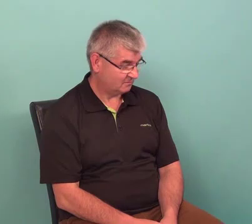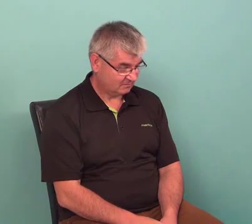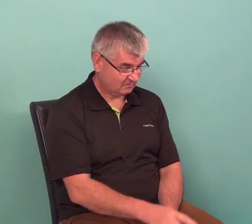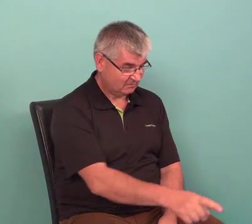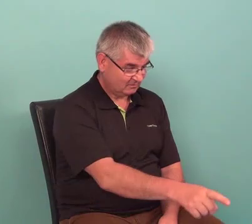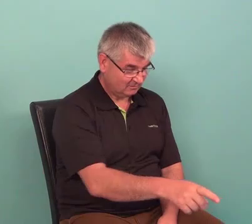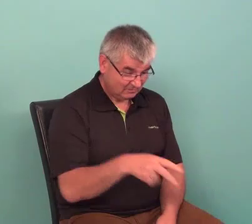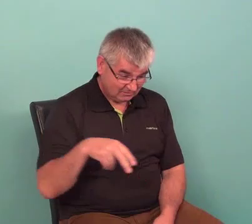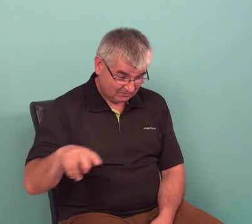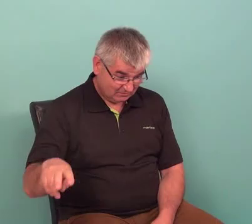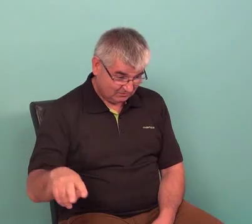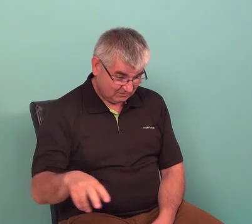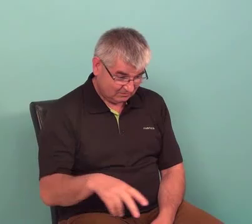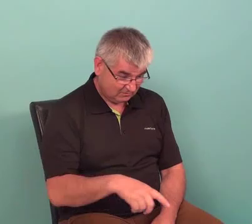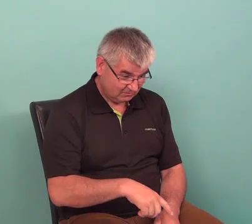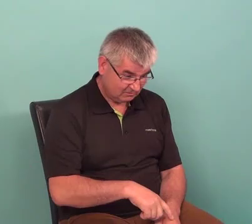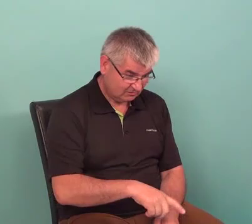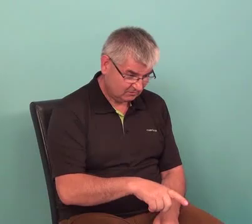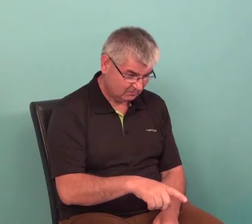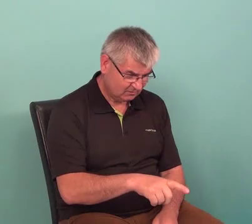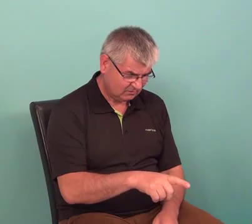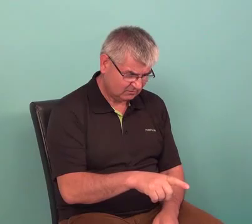Tu patrzy, tu?